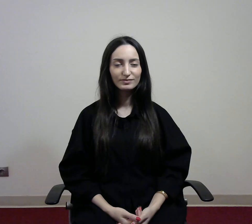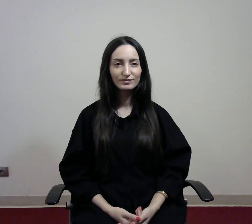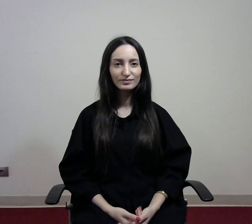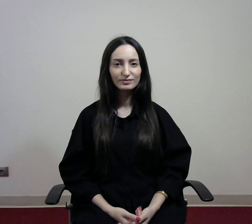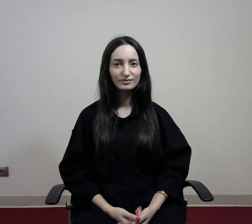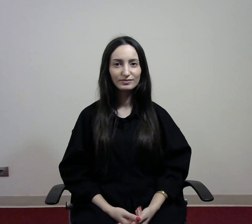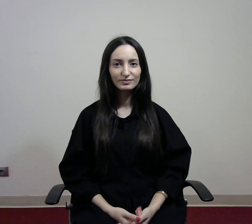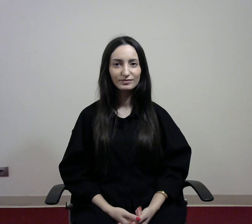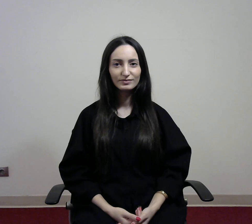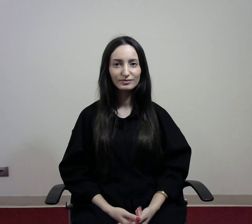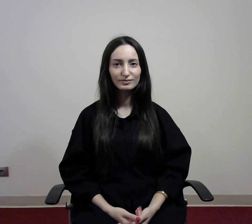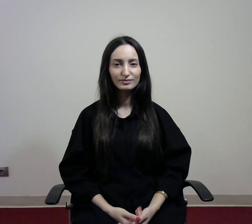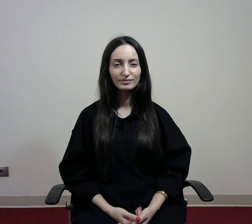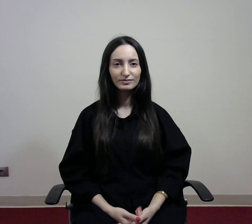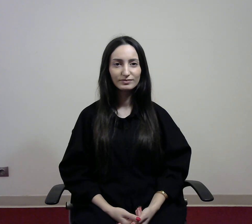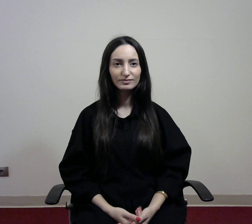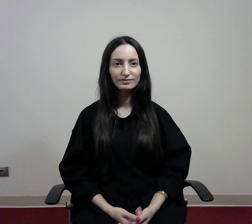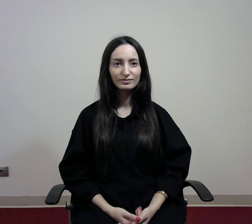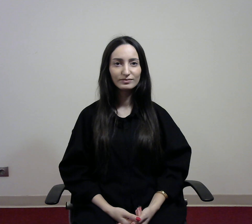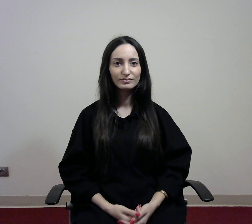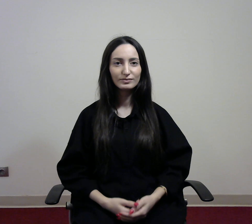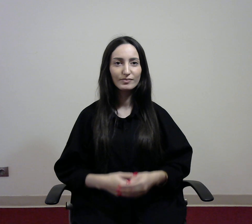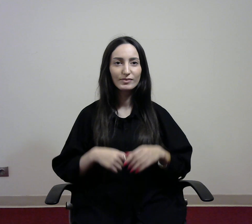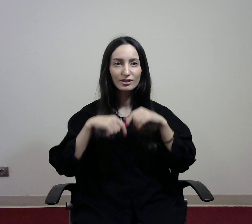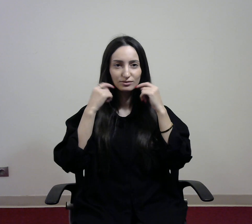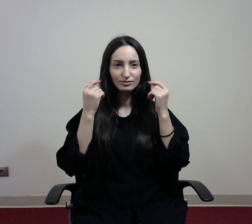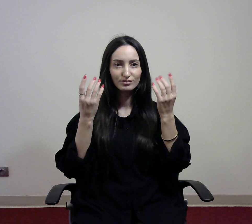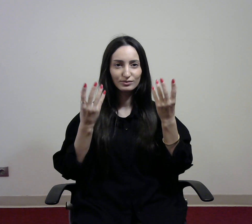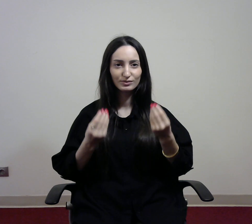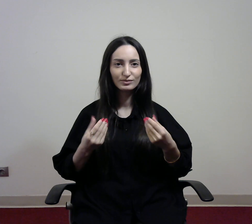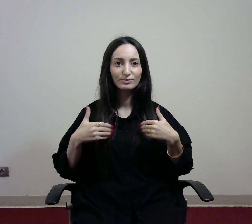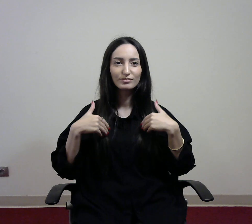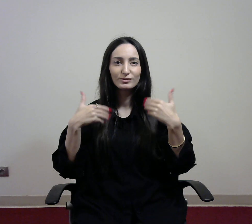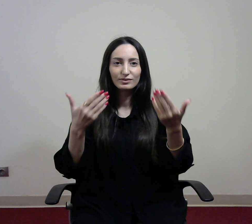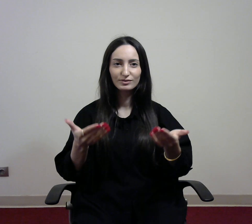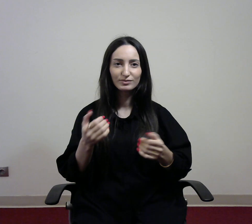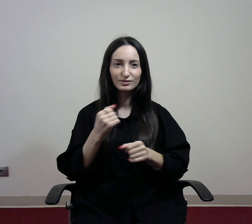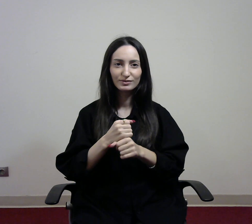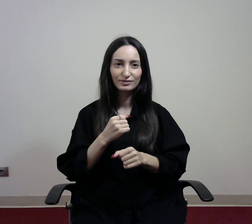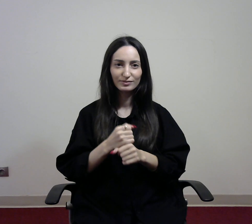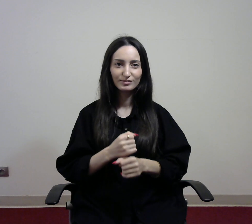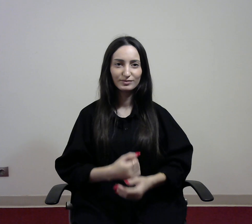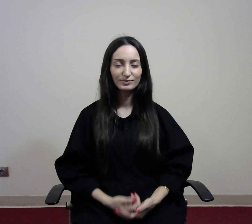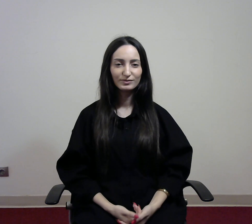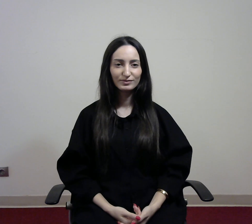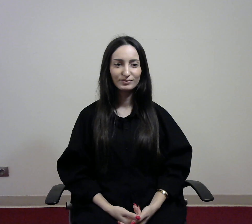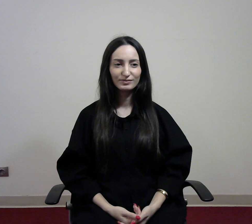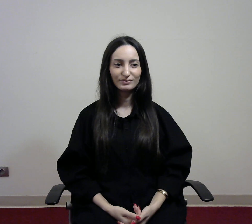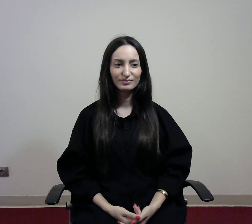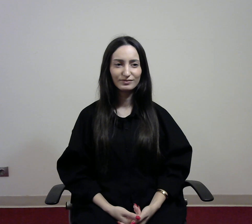Ad gününü təbrik edirəm